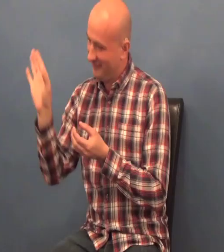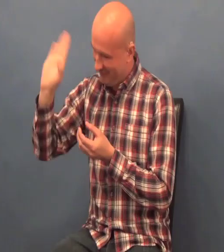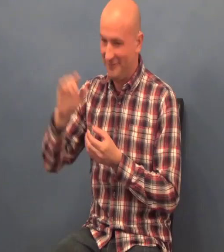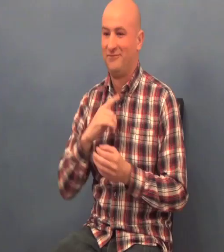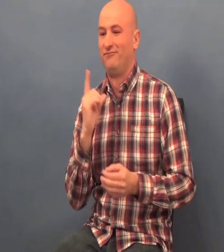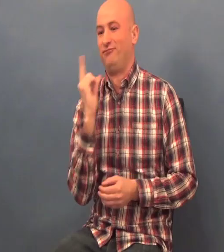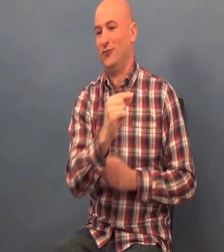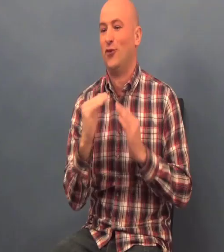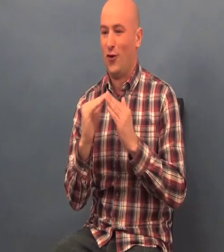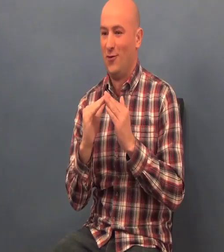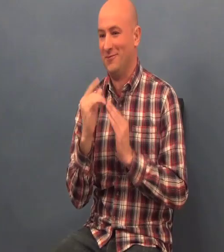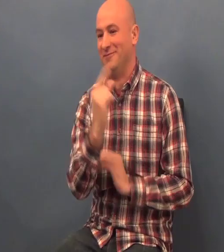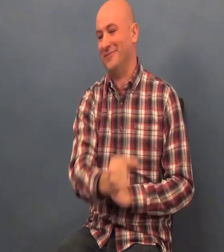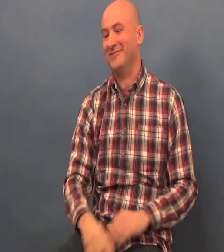Idą do domu.